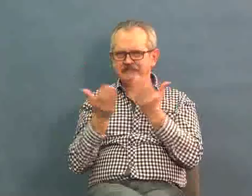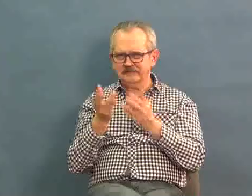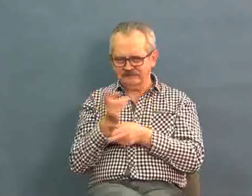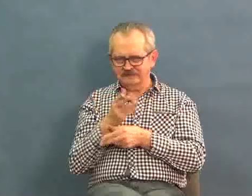Ryba.